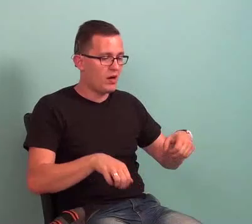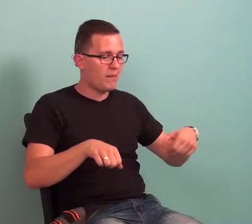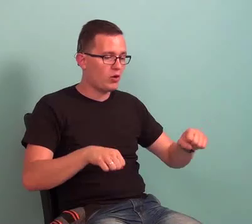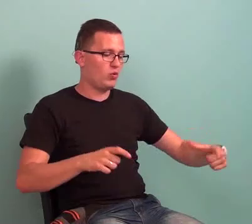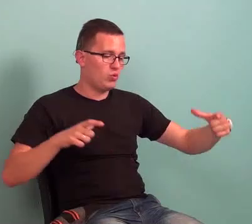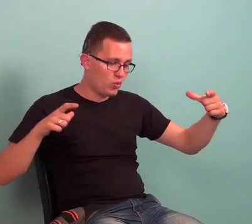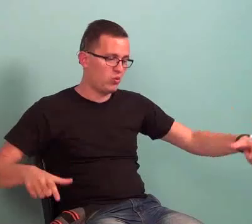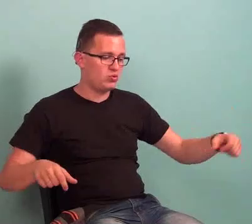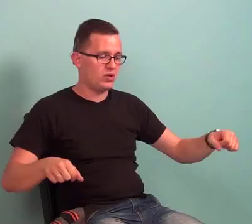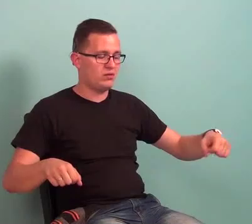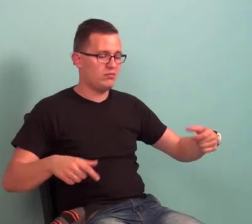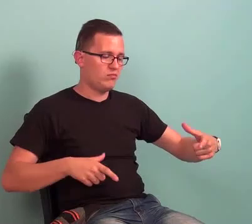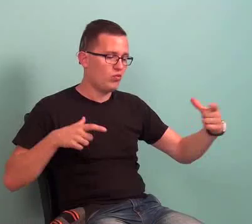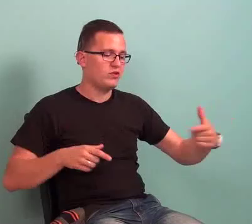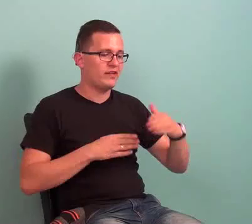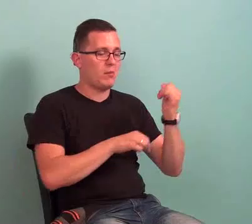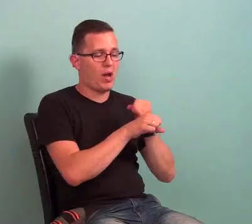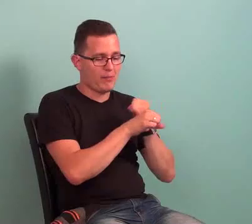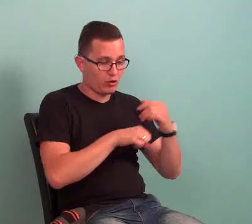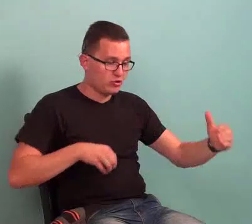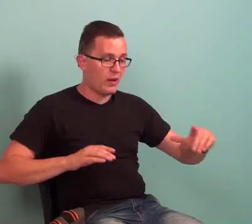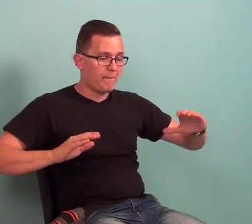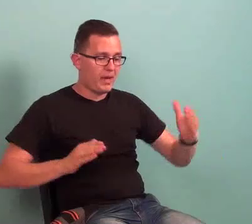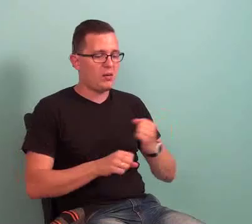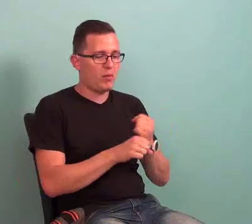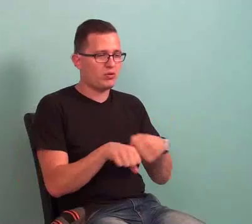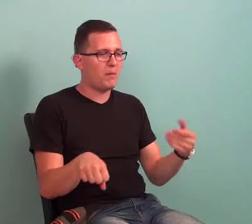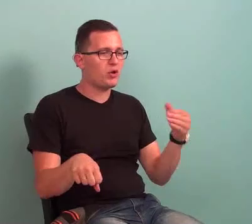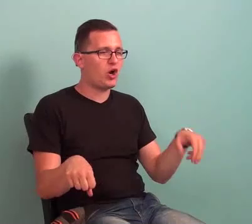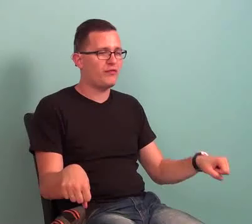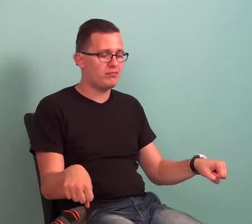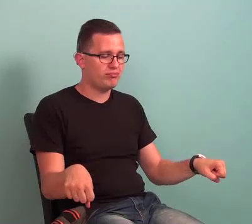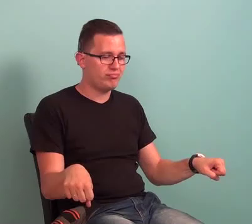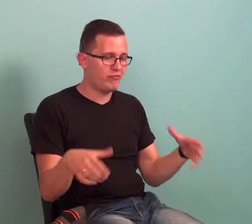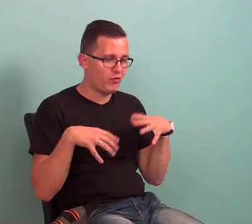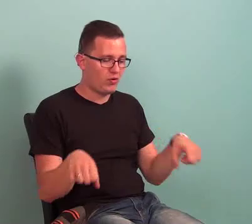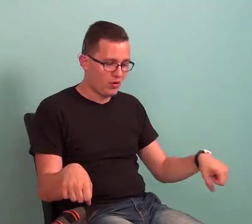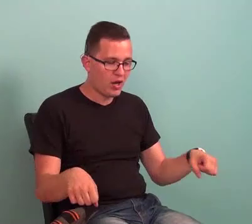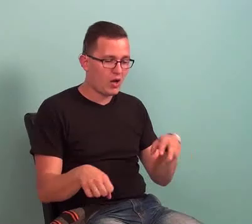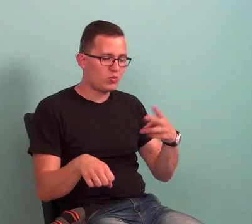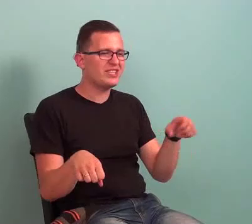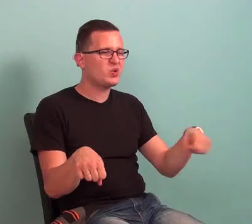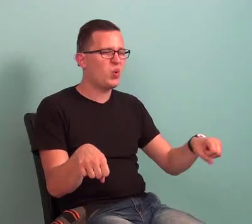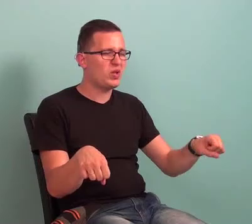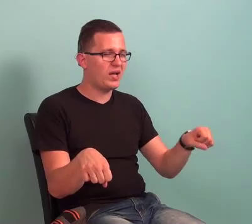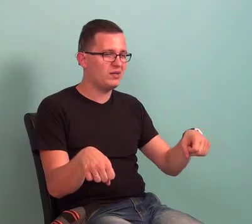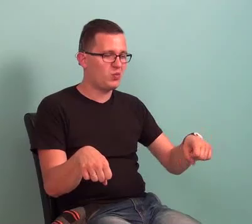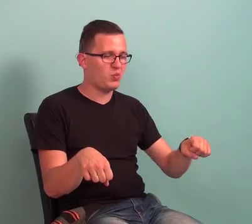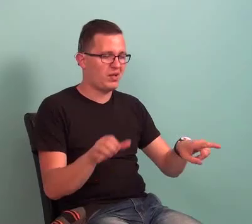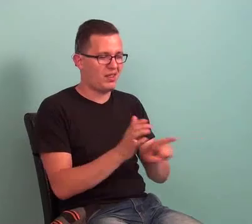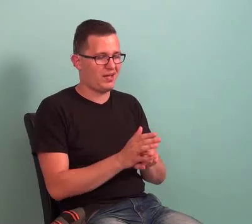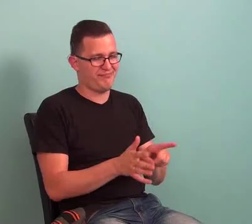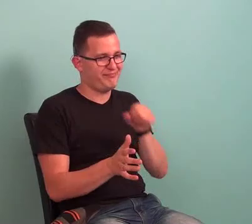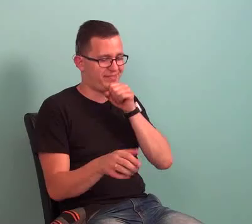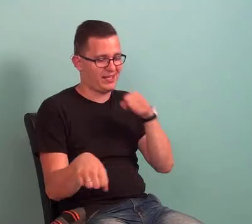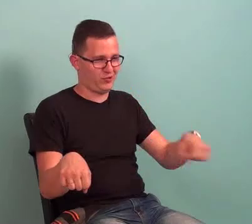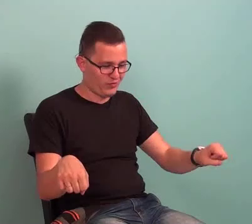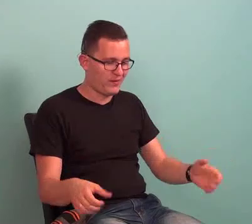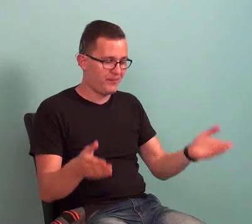Jest motor z dużą pojemnością silnika, jest motorower z mniejszą pojemnością silnika i skuter dla bab.